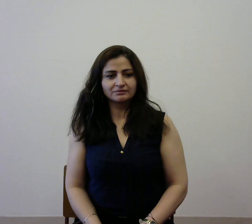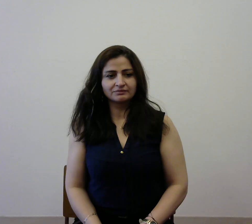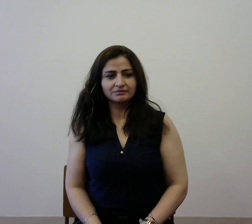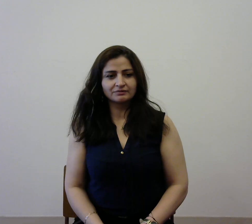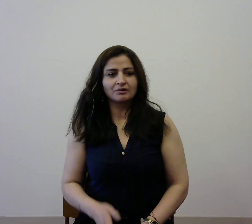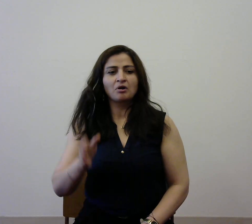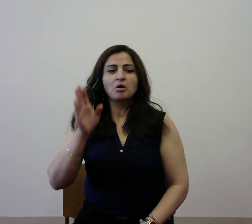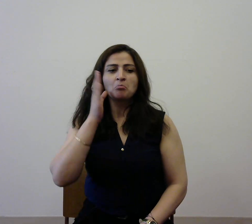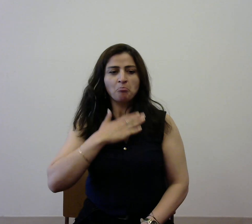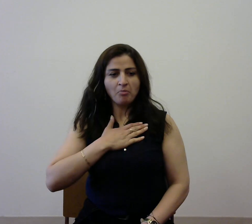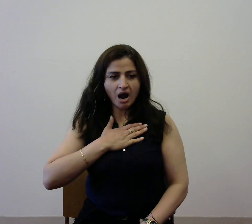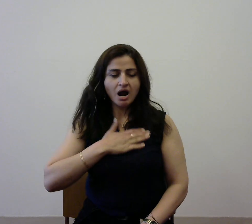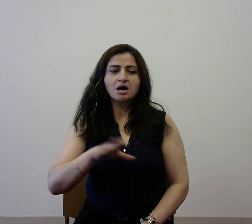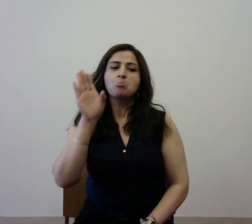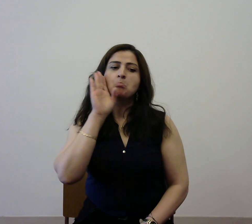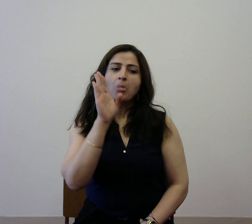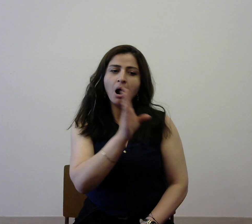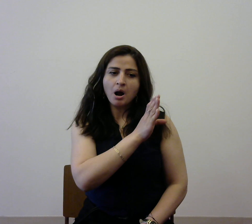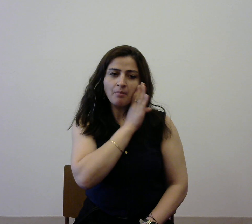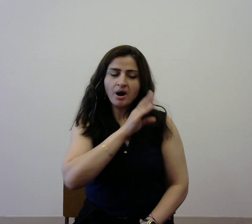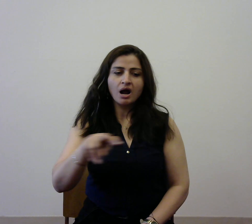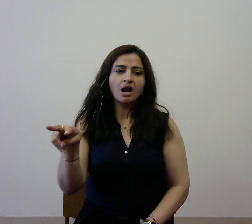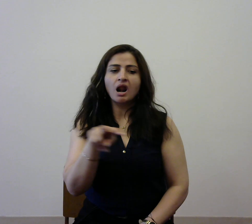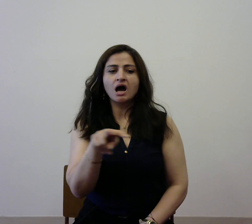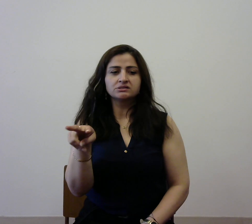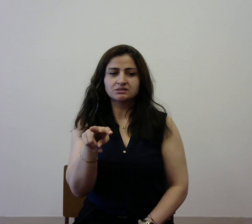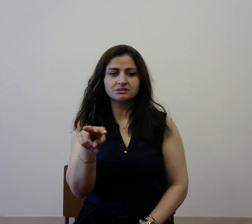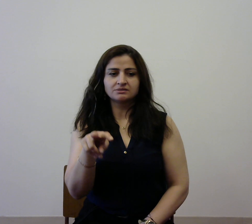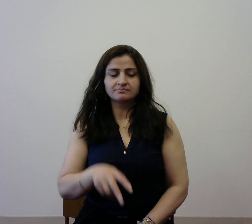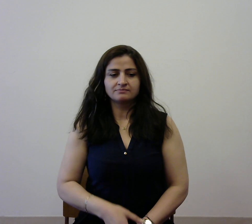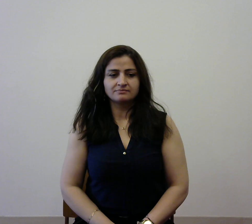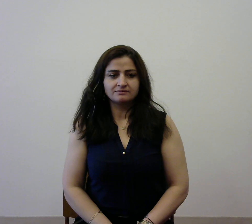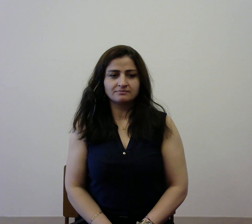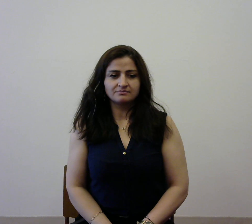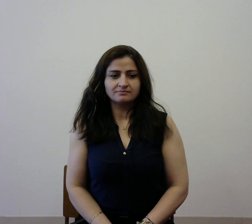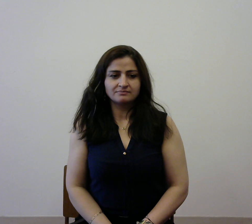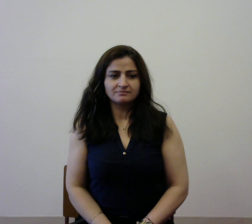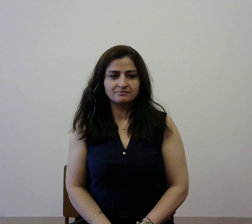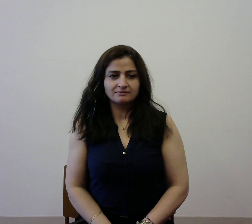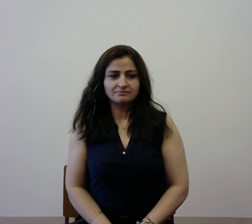Mənim anam Lənkərandandır